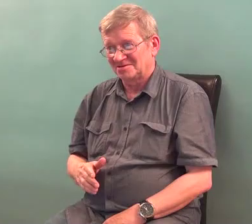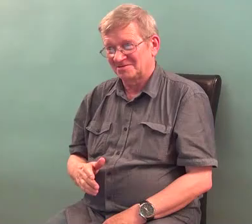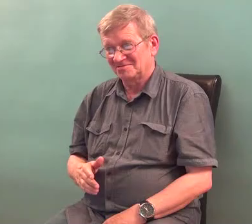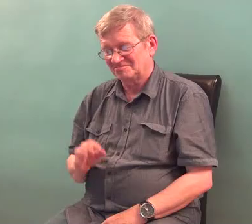Dobrze.